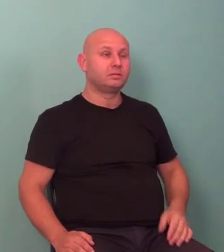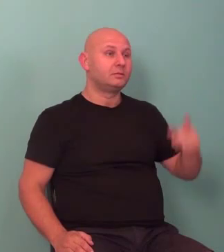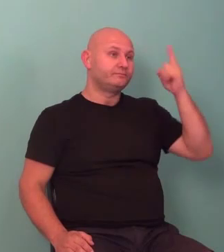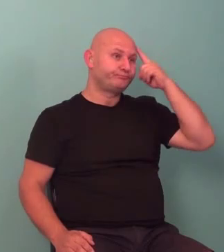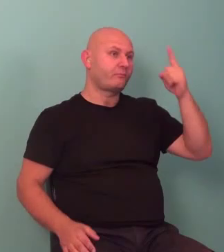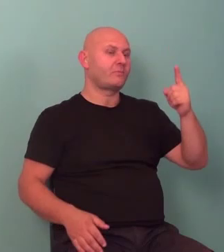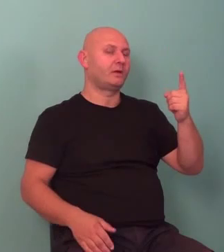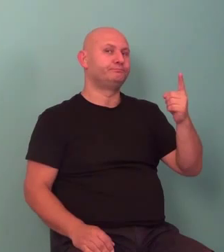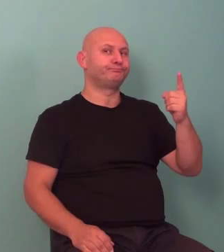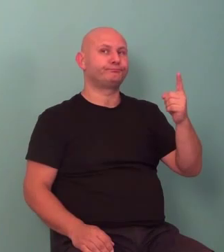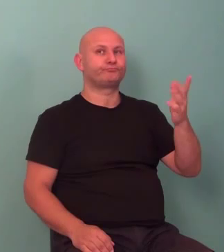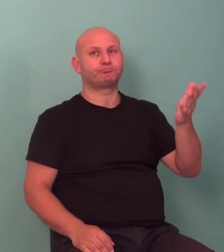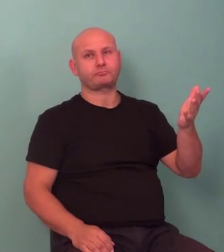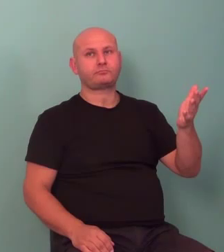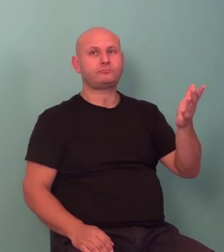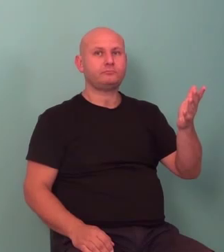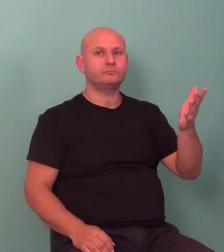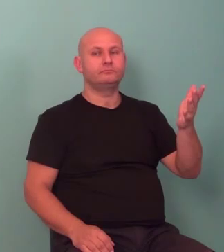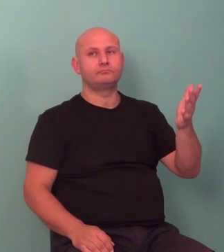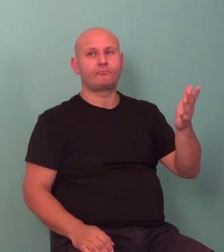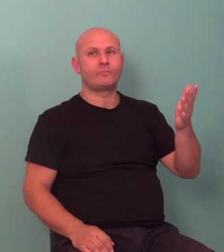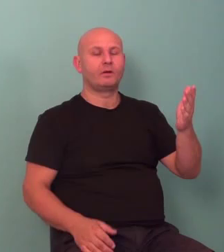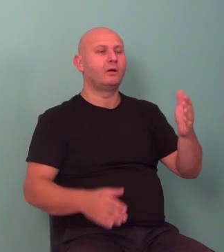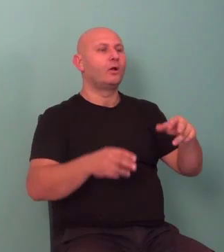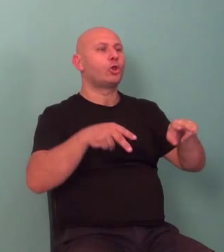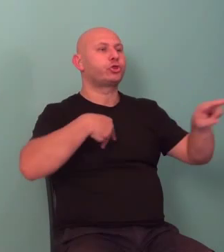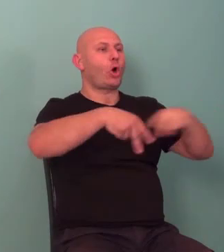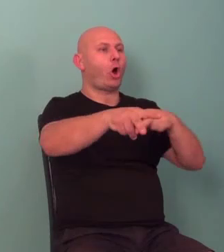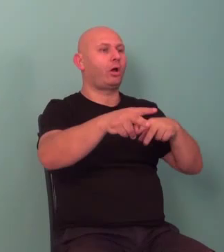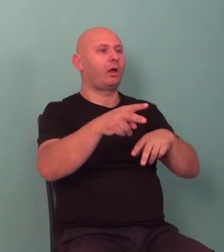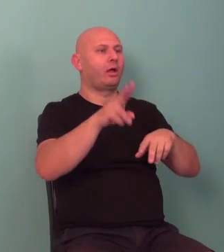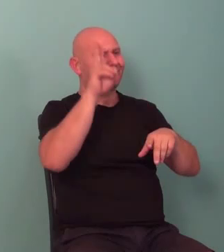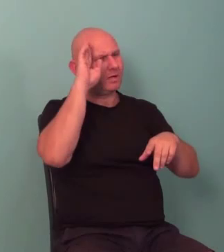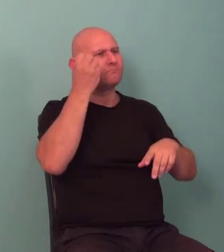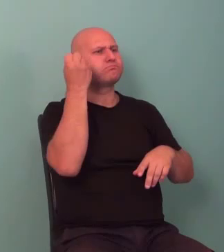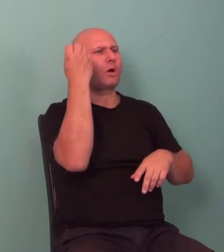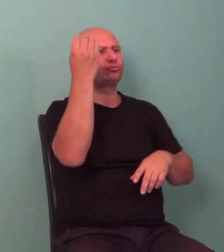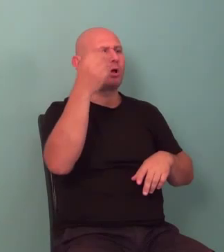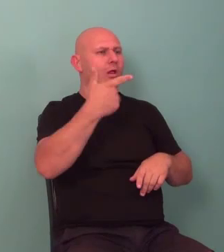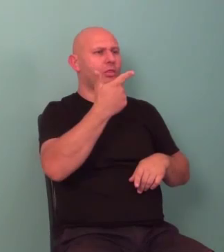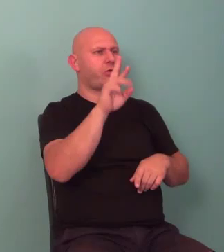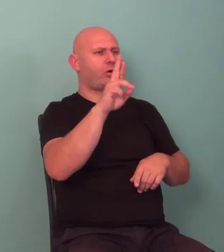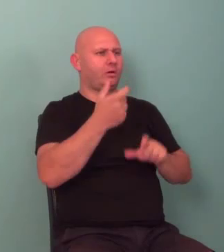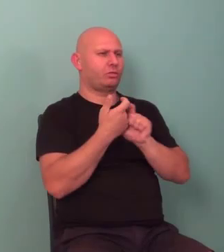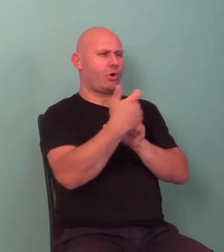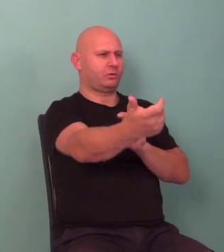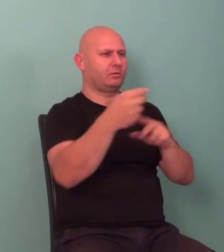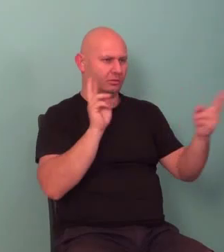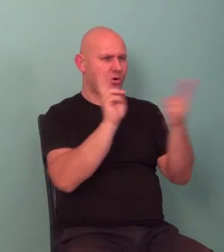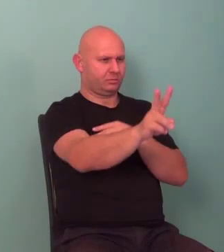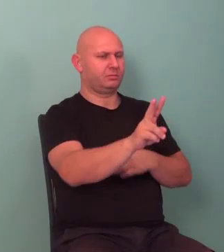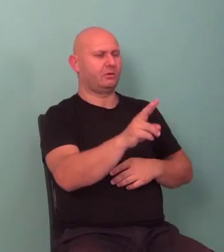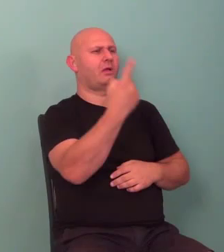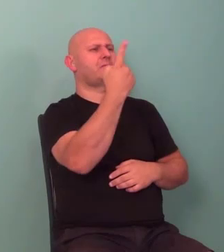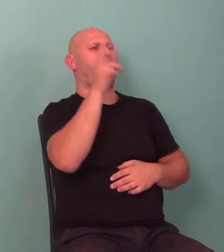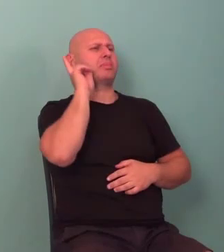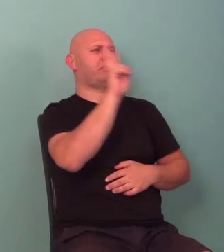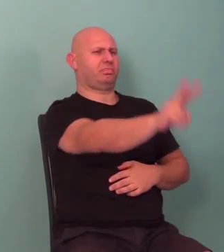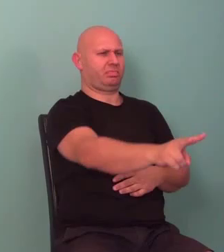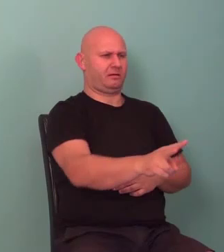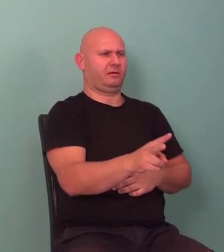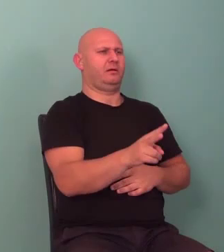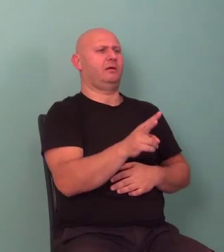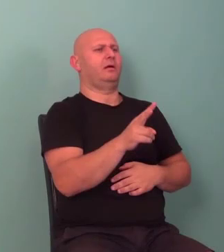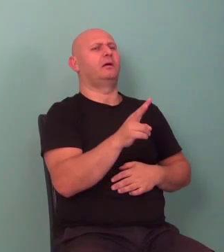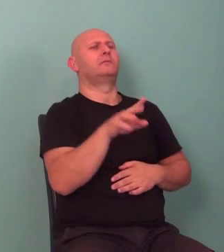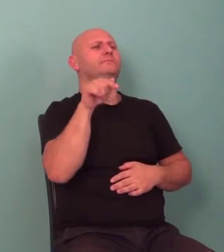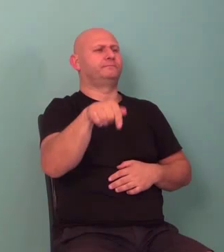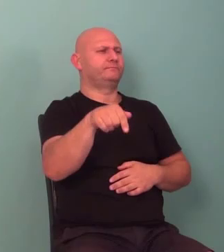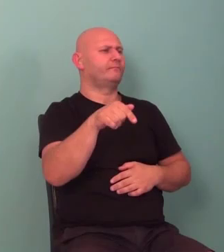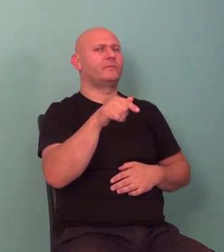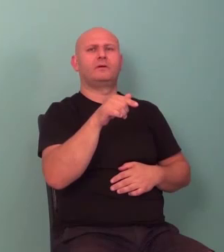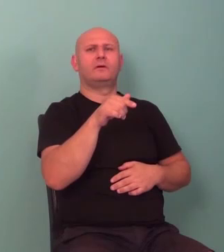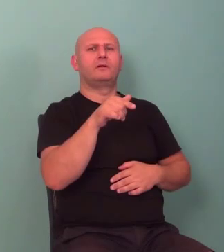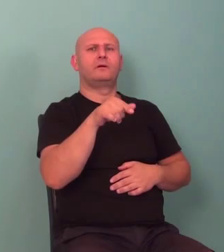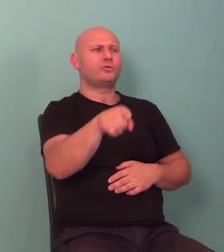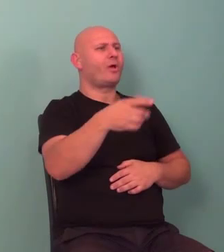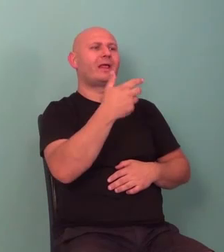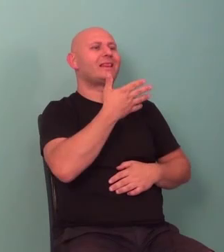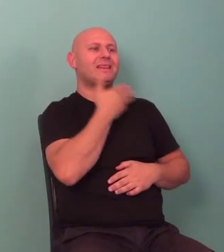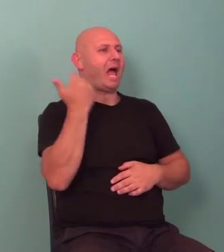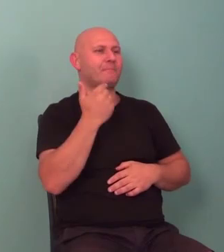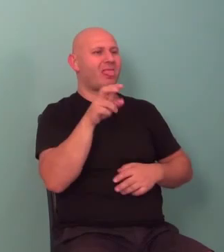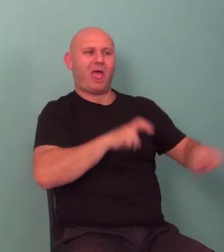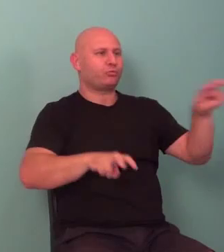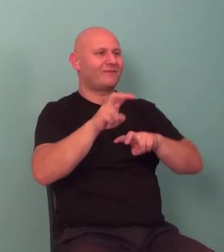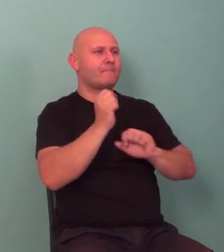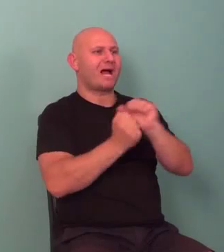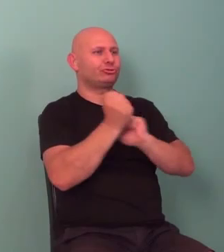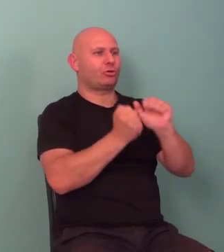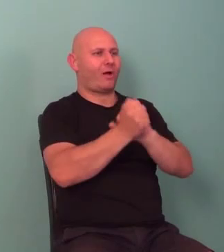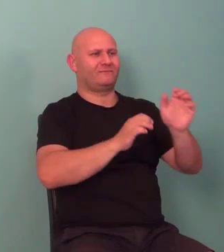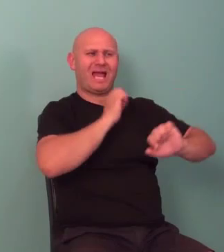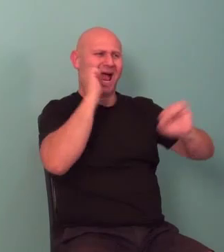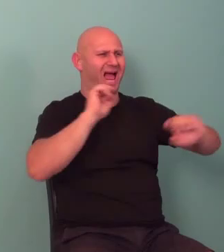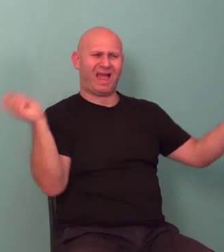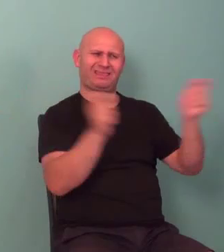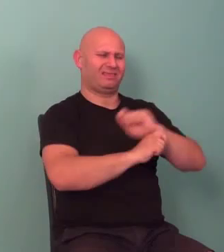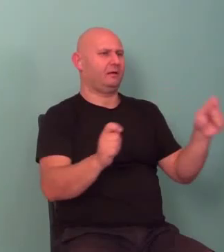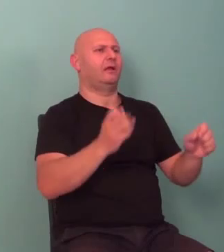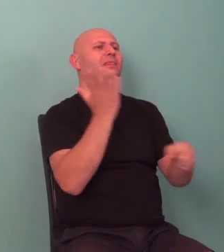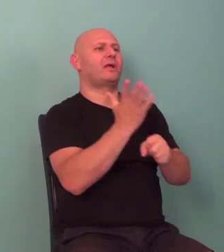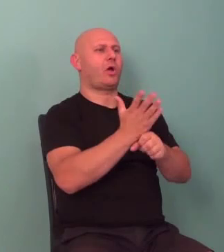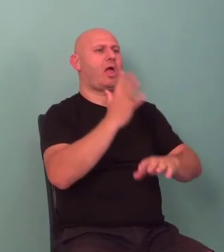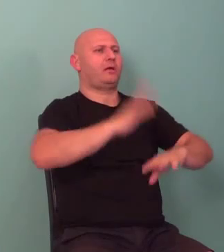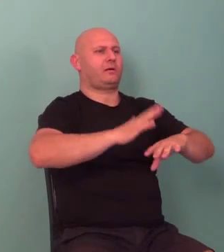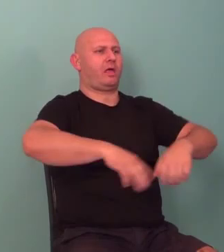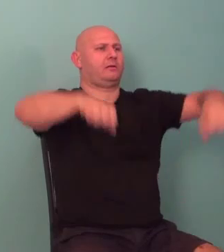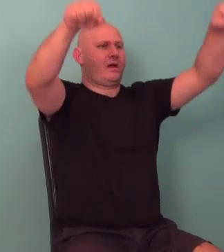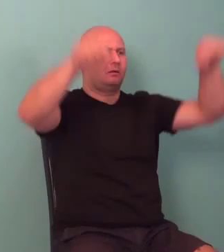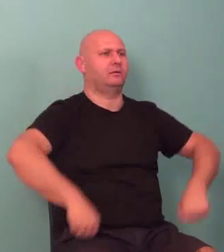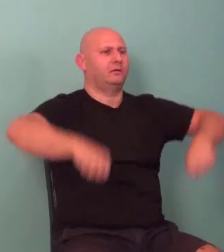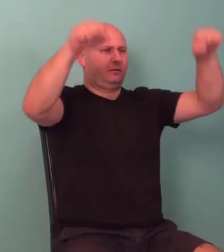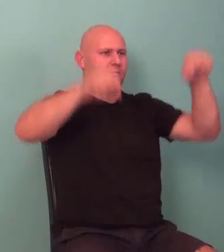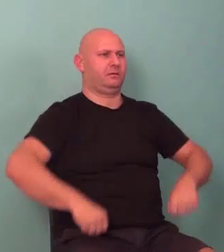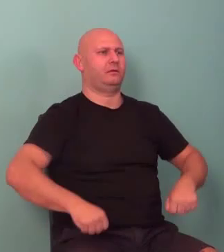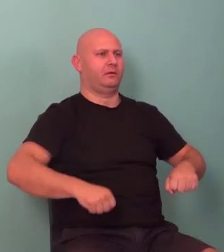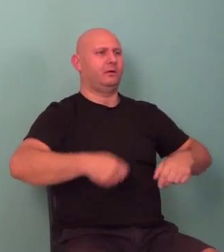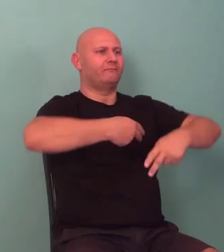Wiesz... są tory jak dla pociągów, ale po których nie jeżdżą żadne maszyny, jeżdżą tylko ręcznie napędzane drezyny.